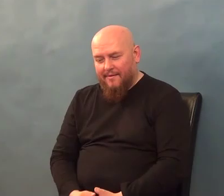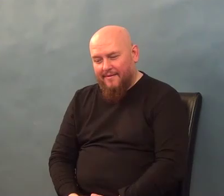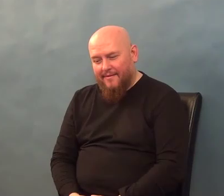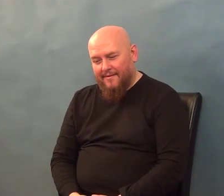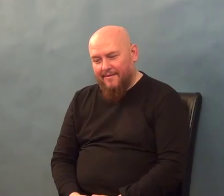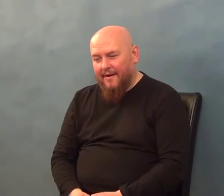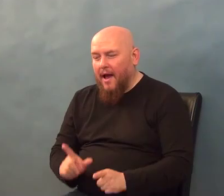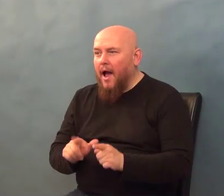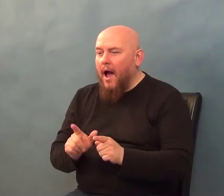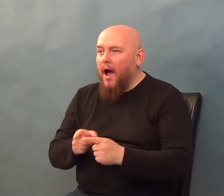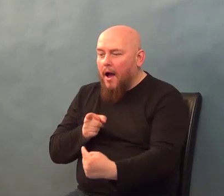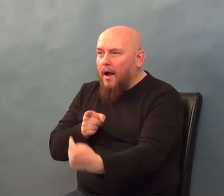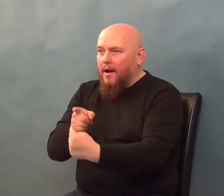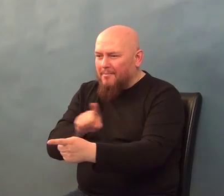Uda nam się zgrać, albo nie.